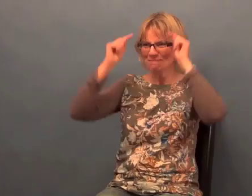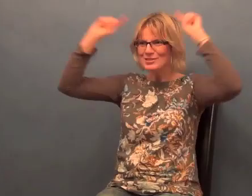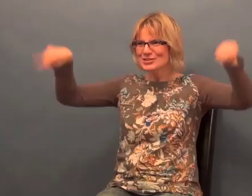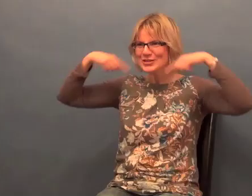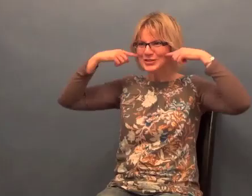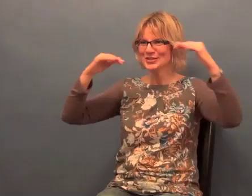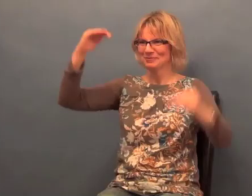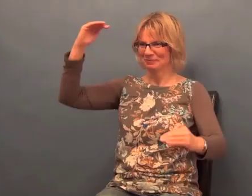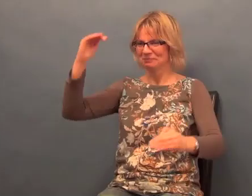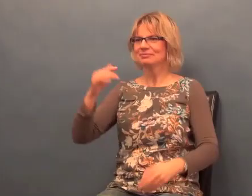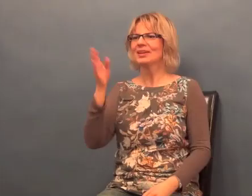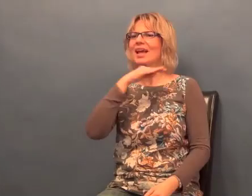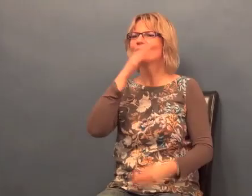On też jest myszką. Obaj są różnego wzrostu.